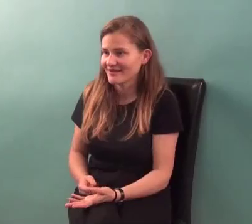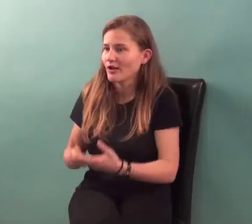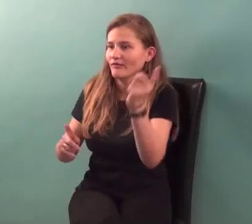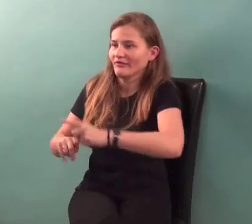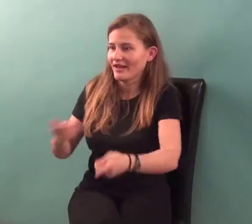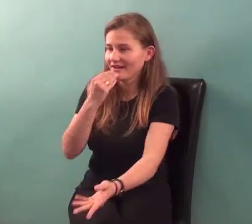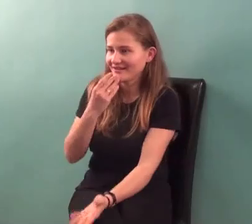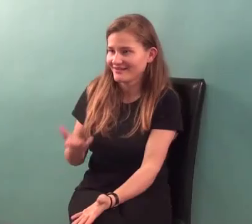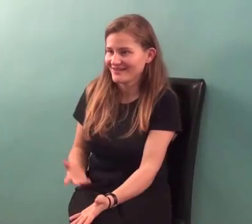Znak skreślony, to znaczy, że nie wolno jeść.